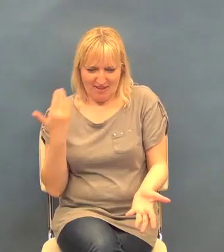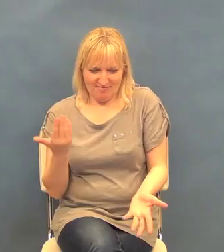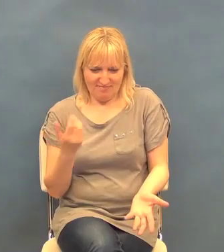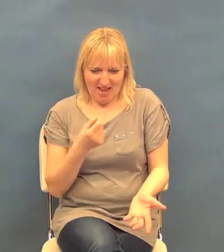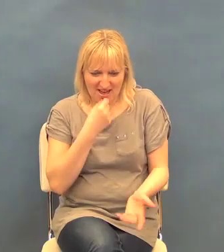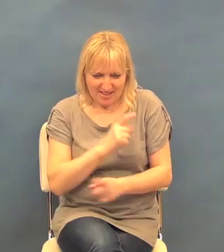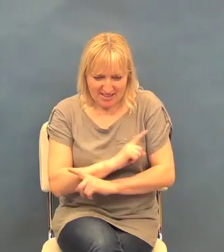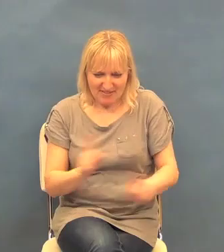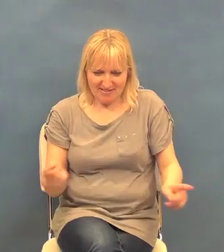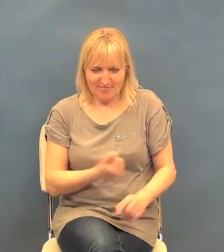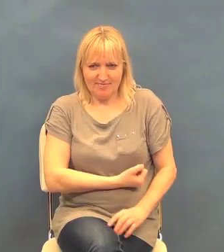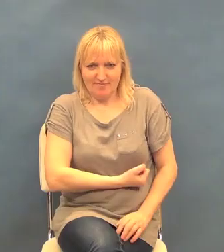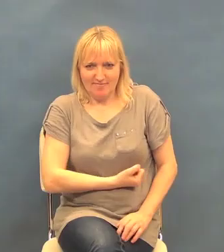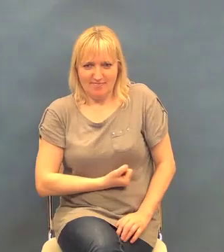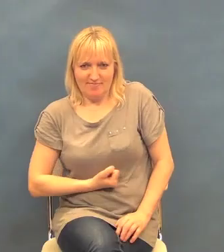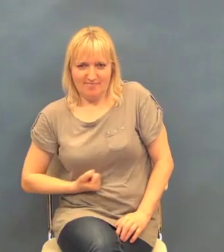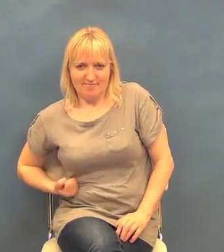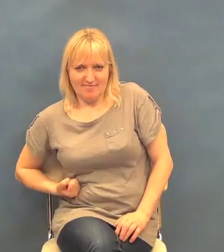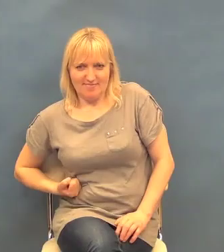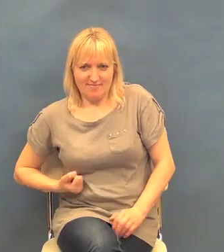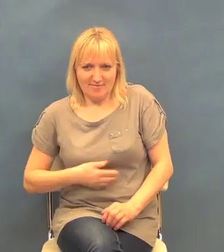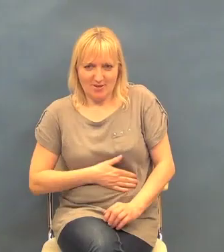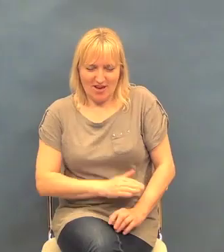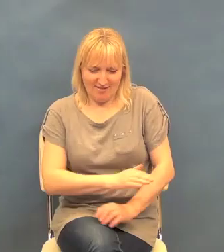Jeść nie wolno, można odczuwać wielki głód.